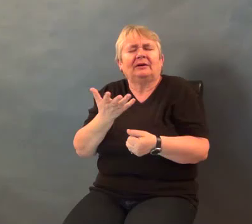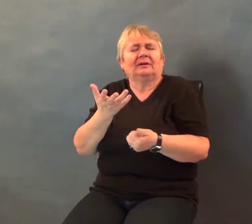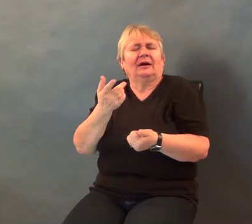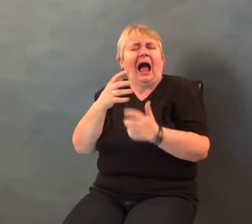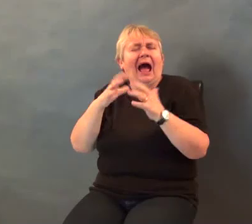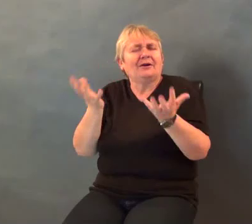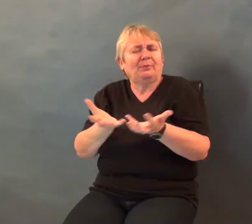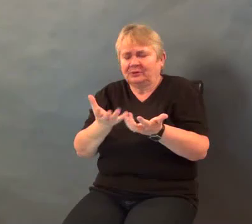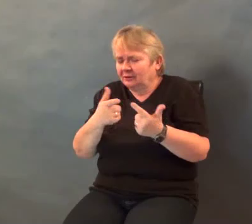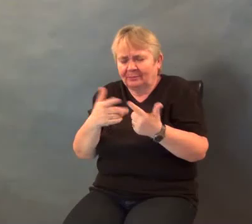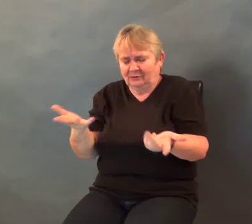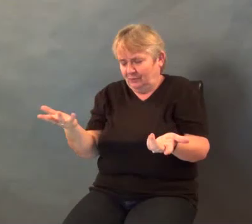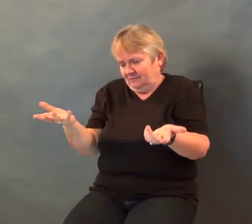Arbuz nie pasuje.